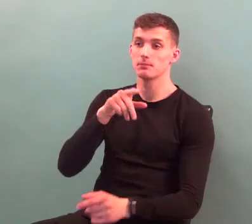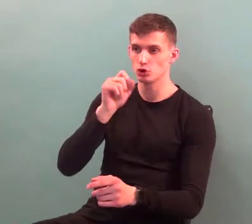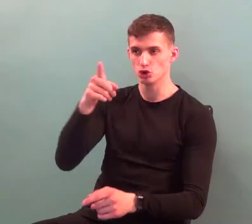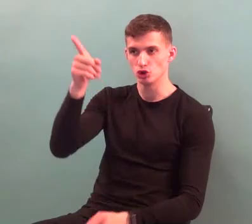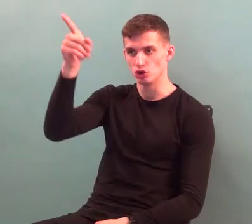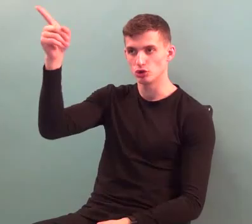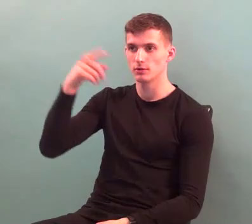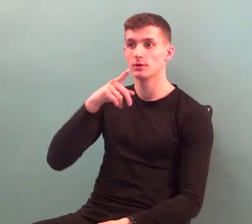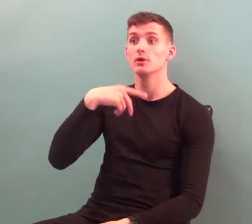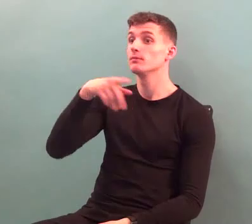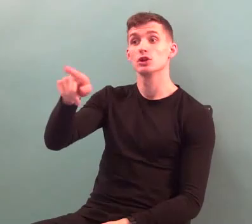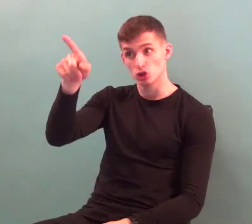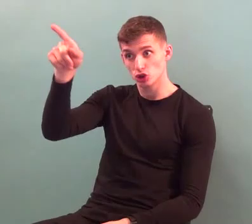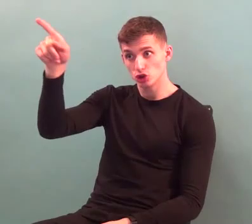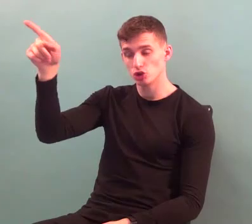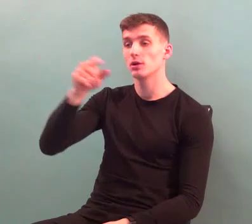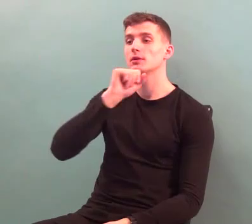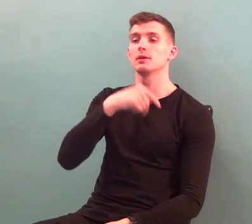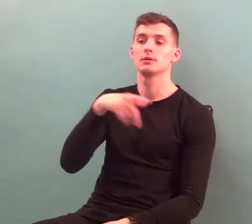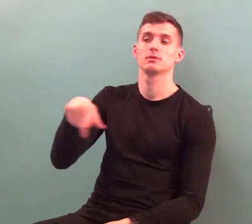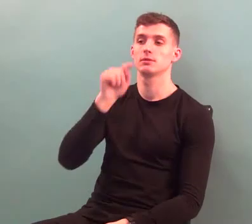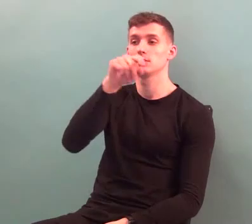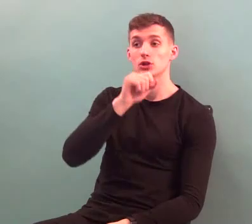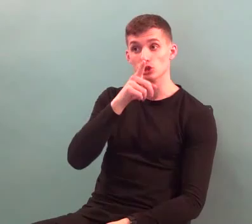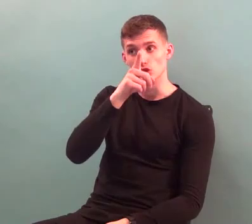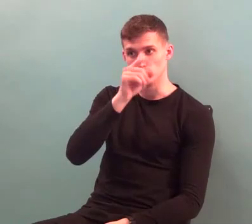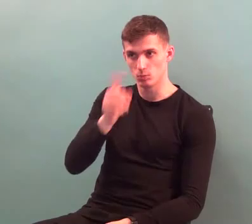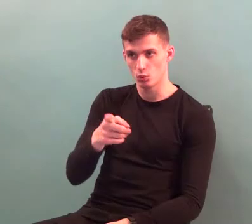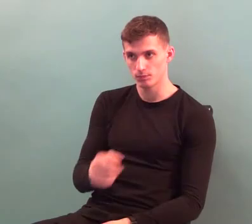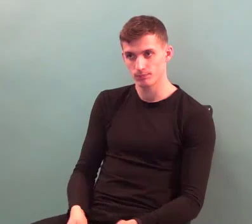Gdzieś jest, jest, my nigdy tam nie byliśmy.